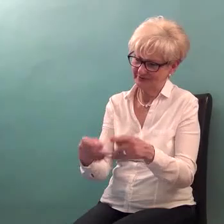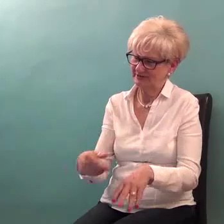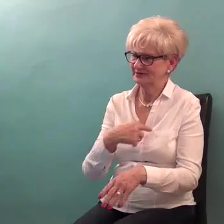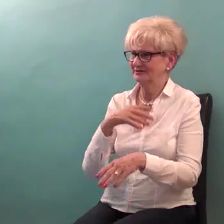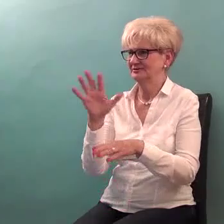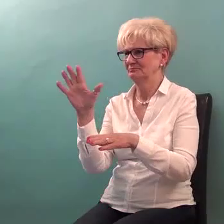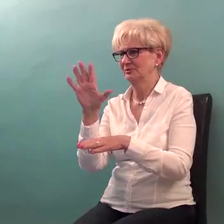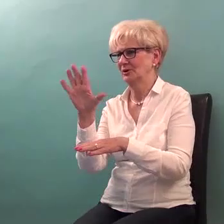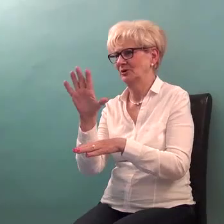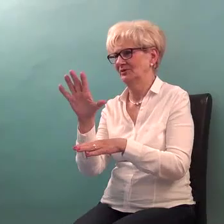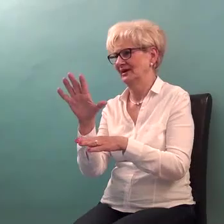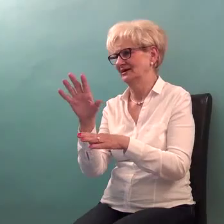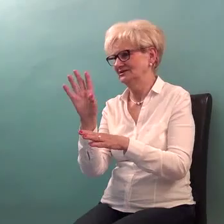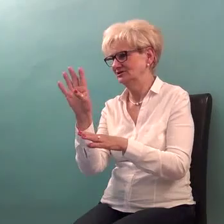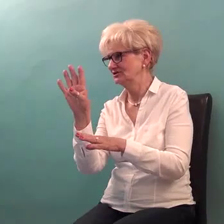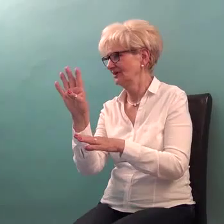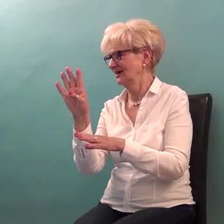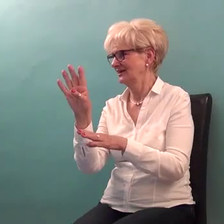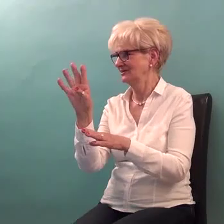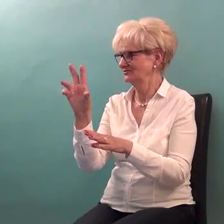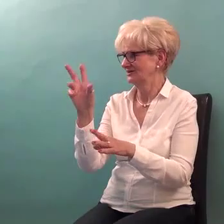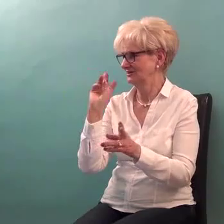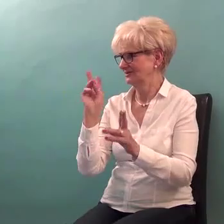Ja chodzę na piątą, czwartą, trzecią do fryzjera.